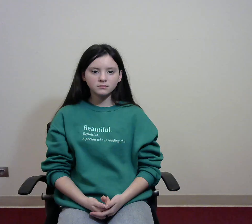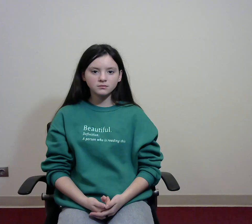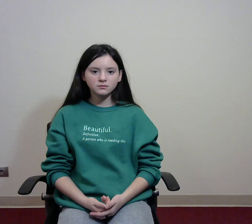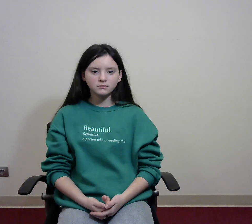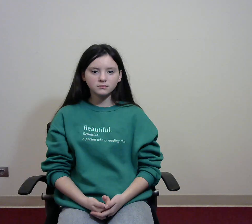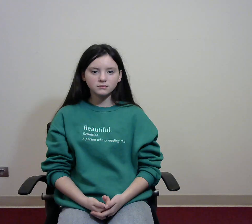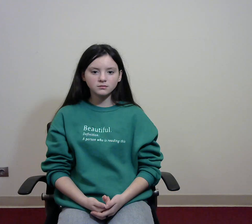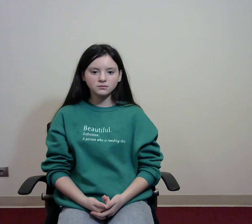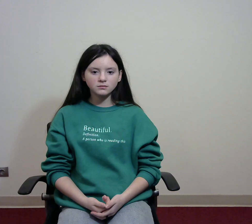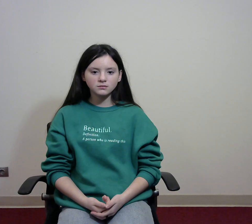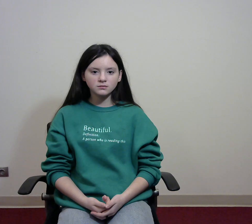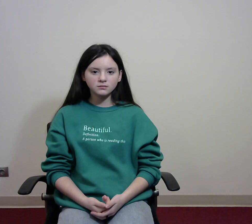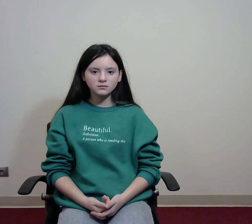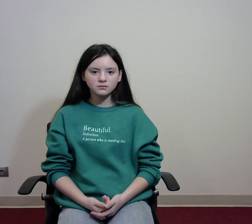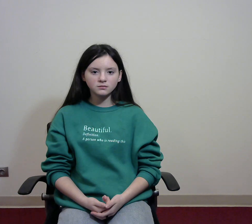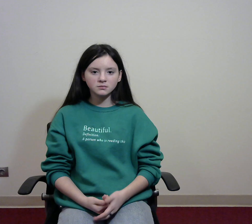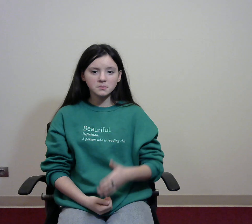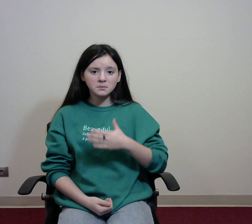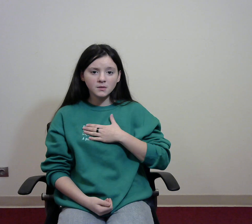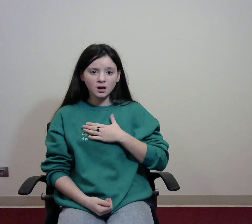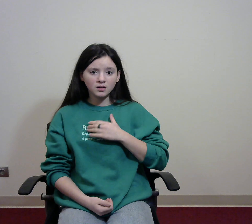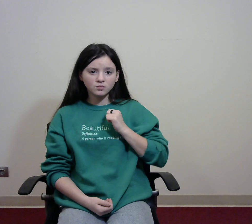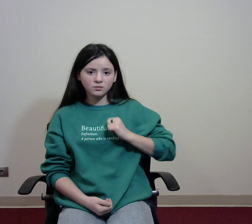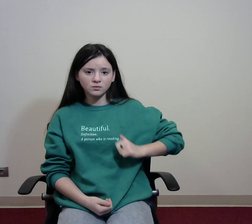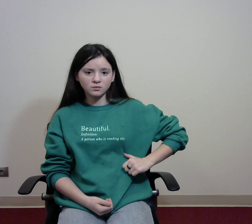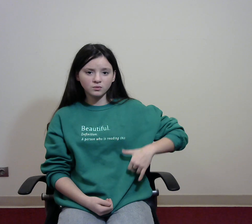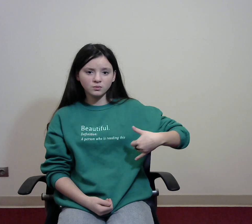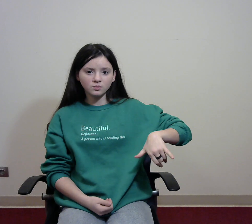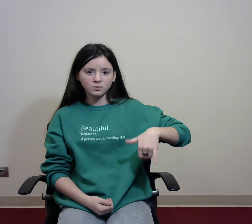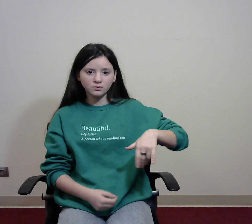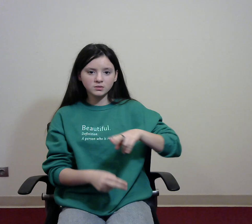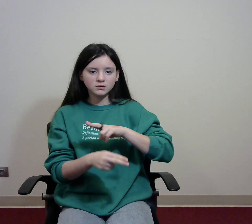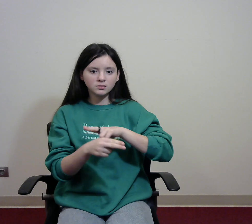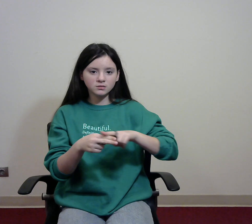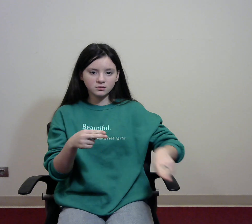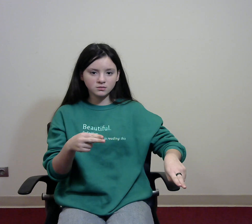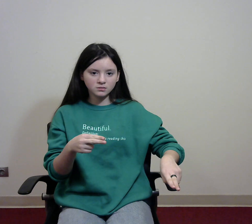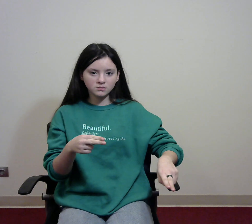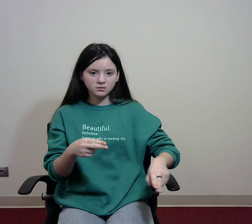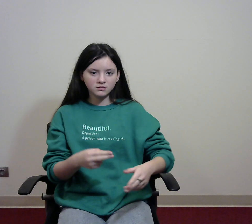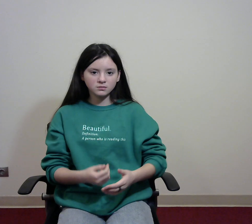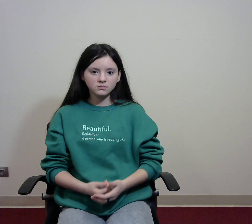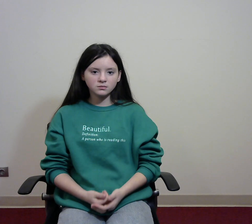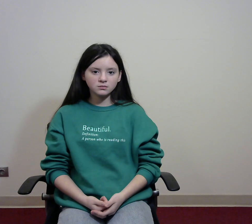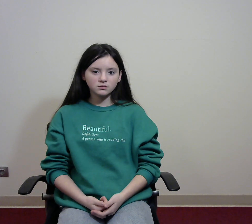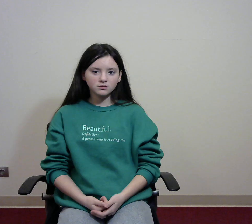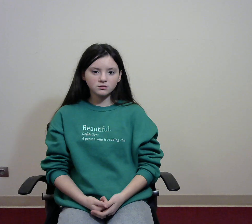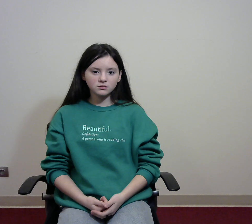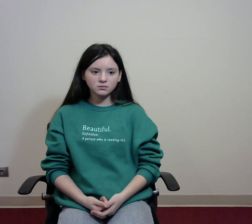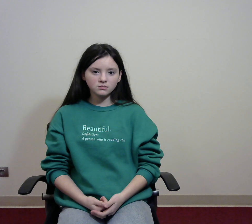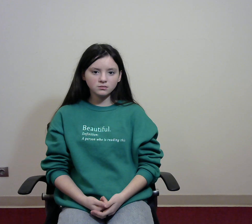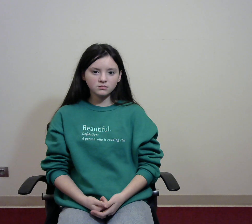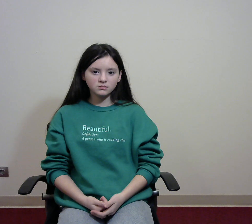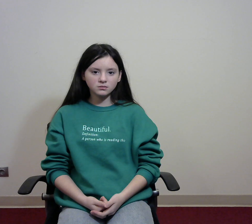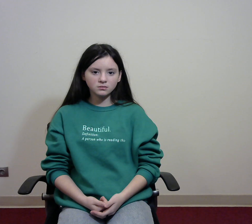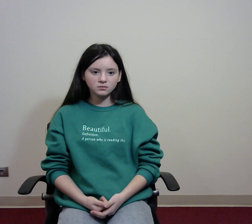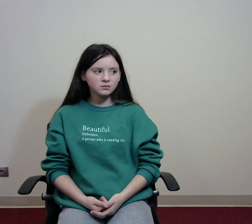Mən çantamı itirmişəm